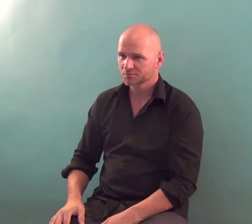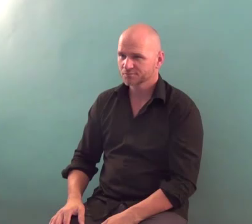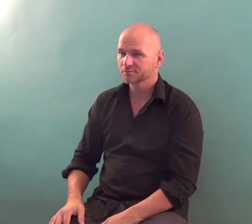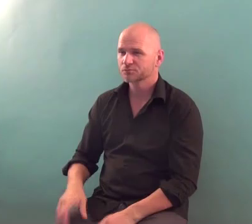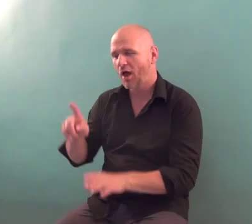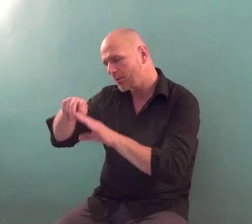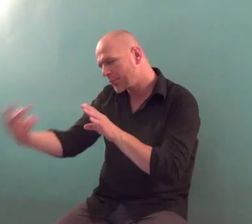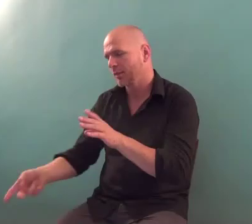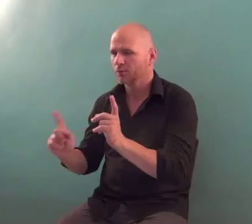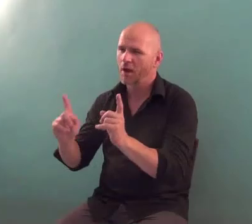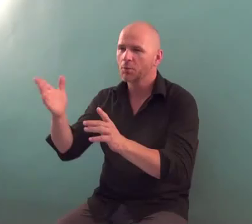Trzeba uważać, żeby nie spaść jak pociąg nadjeżdża.